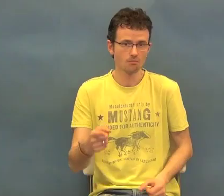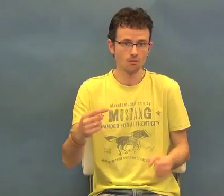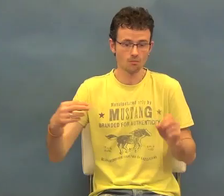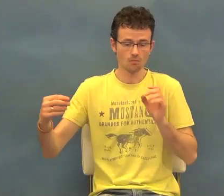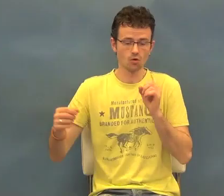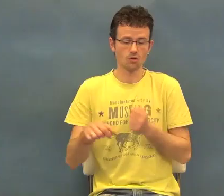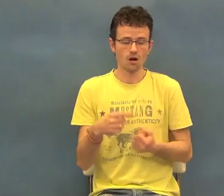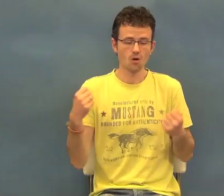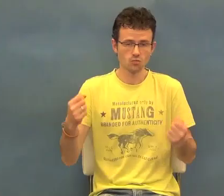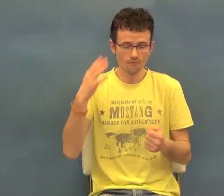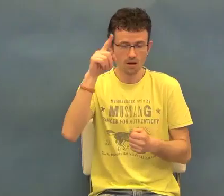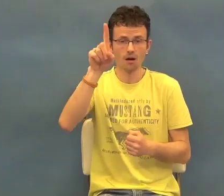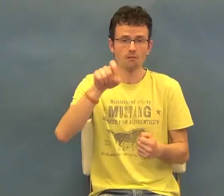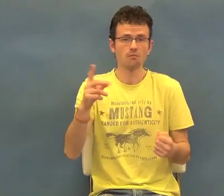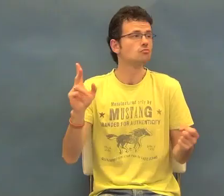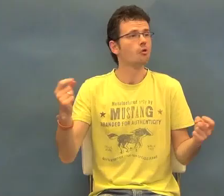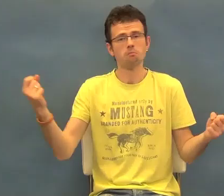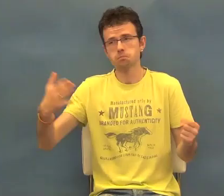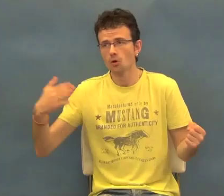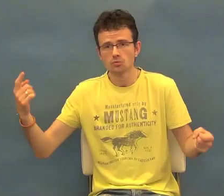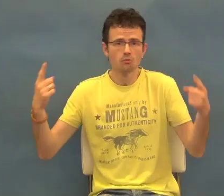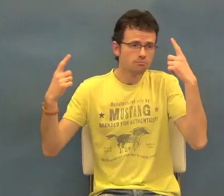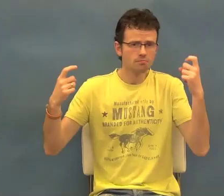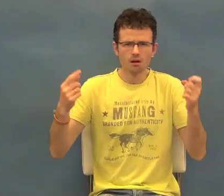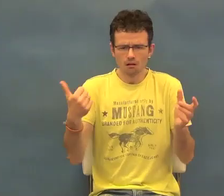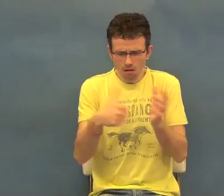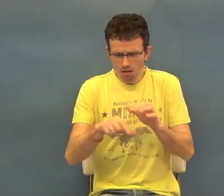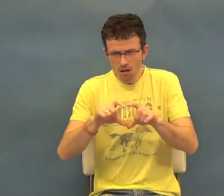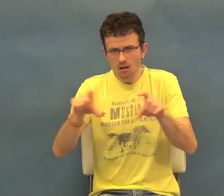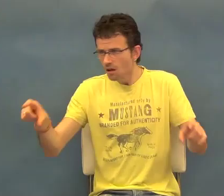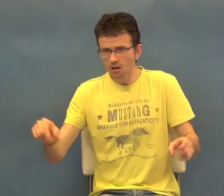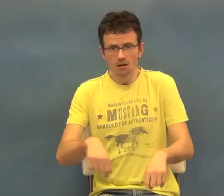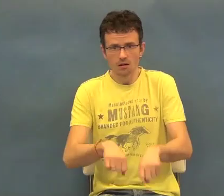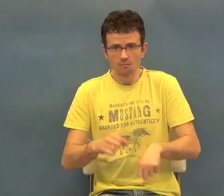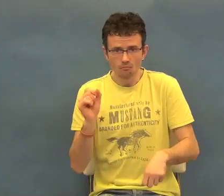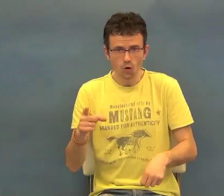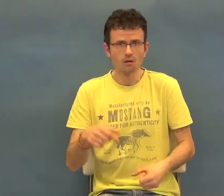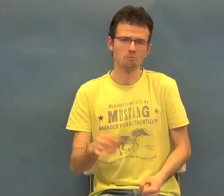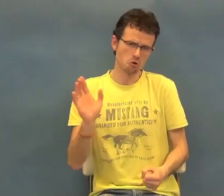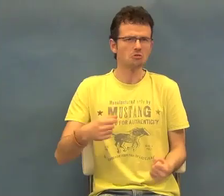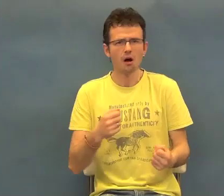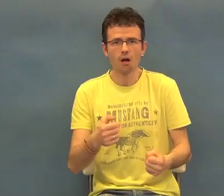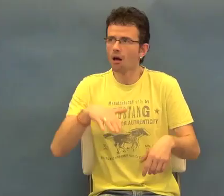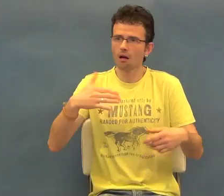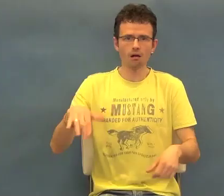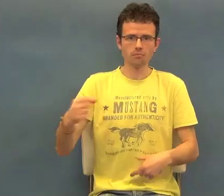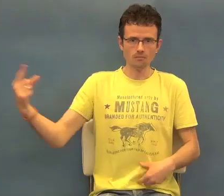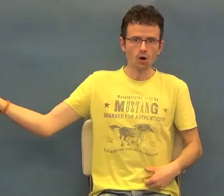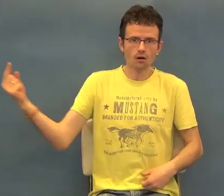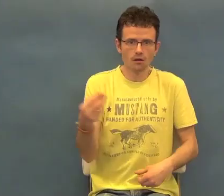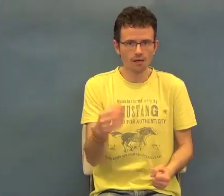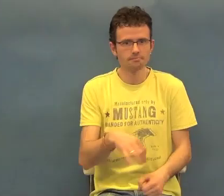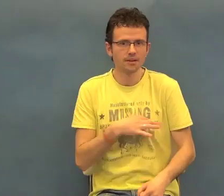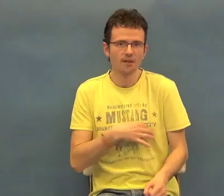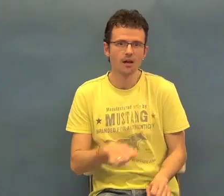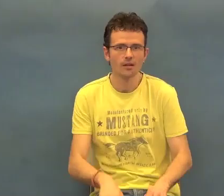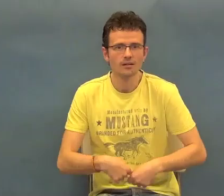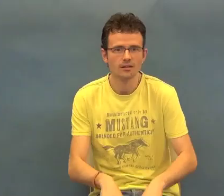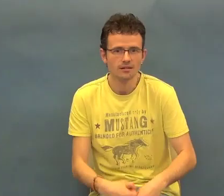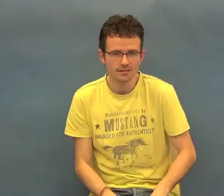Znak z wykrzyknikiem mówi, że kierowcy samochodu mają uważać na nadjeżdżający pociąg. Pod znakiem jest prostokątny znak, a w nim drezyna, to znaczy, że ktoś prywatną drezyną może jeździć na torze, więc trzeba uważać.